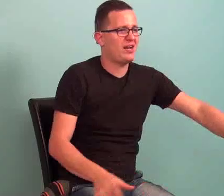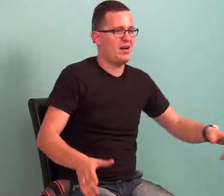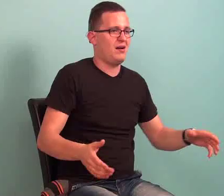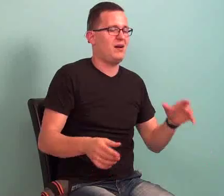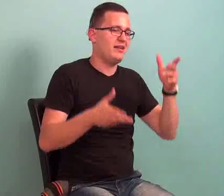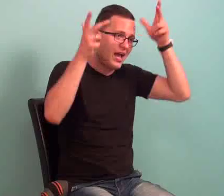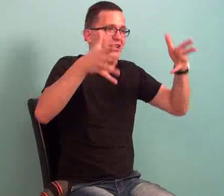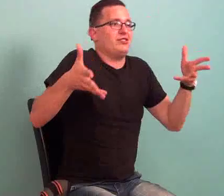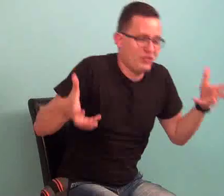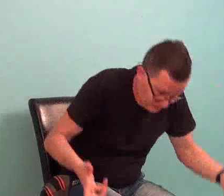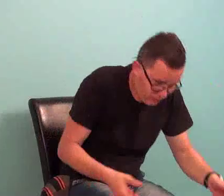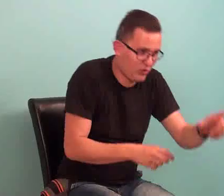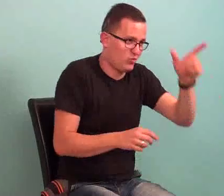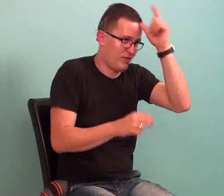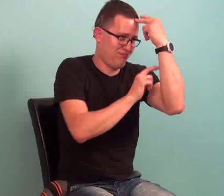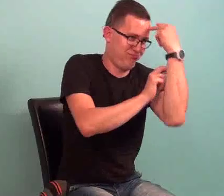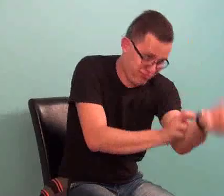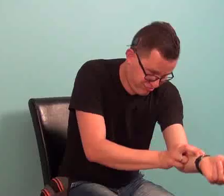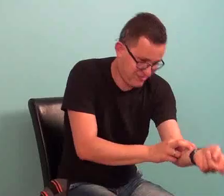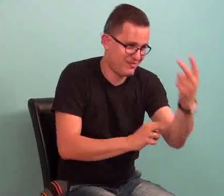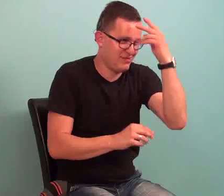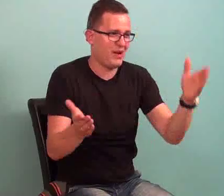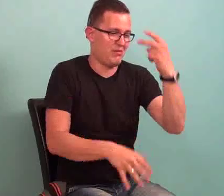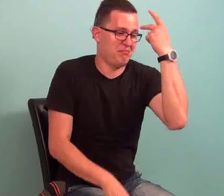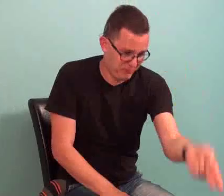Jeleń nagle się zatrzymał i mały człowiek spadł.